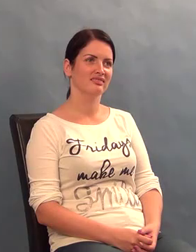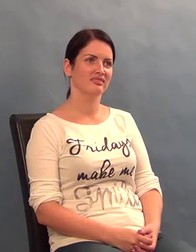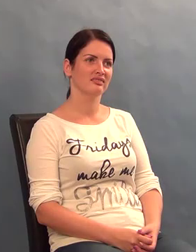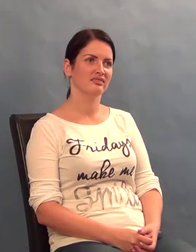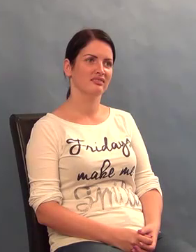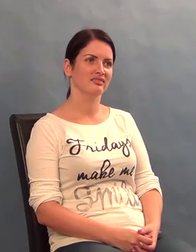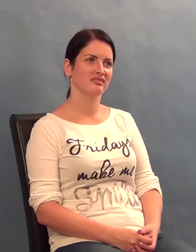To wszystko.